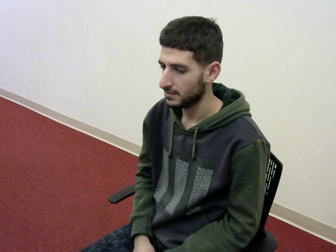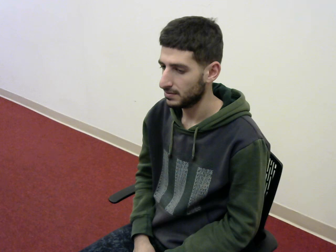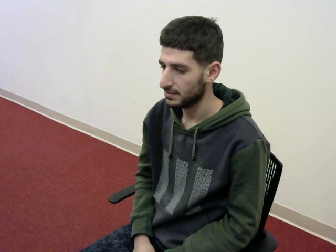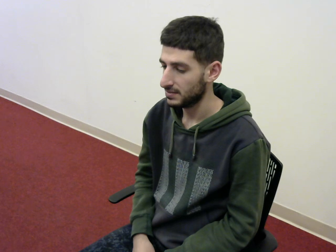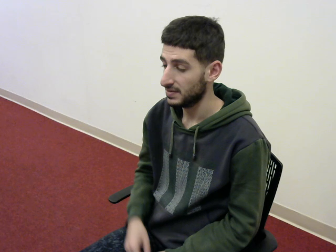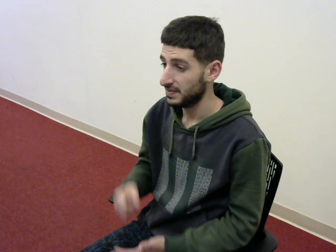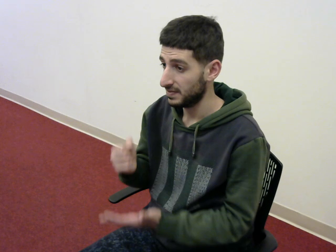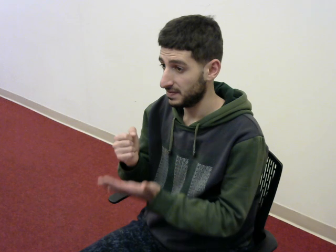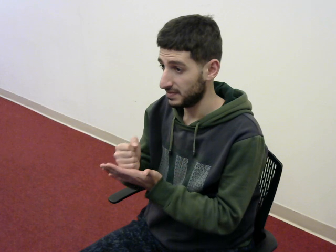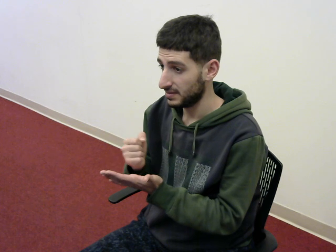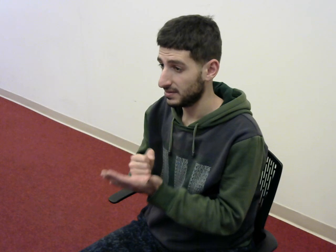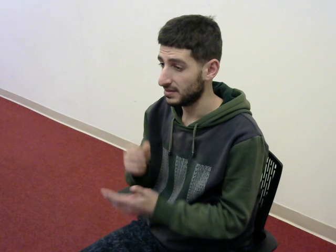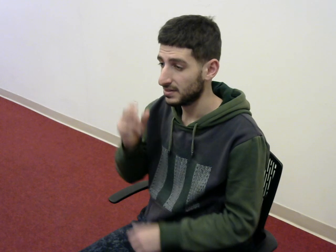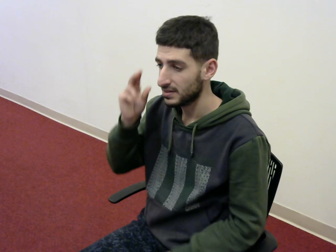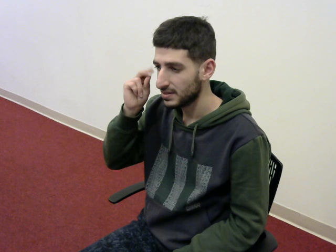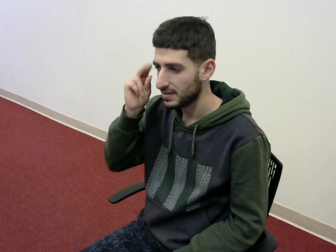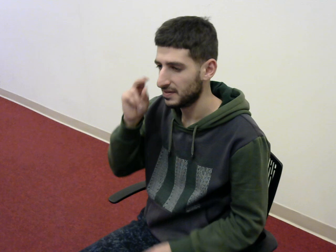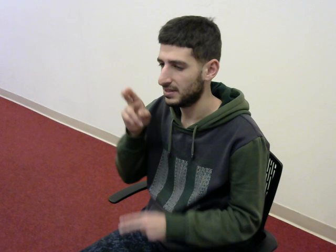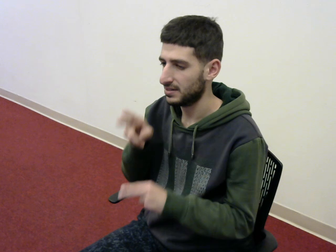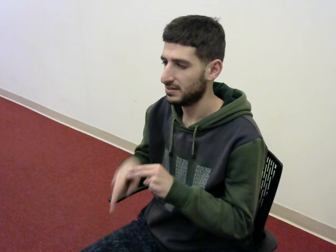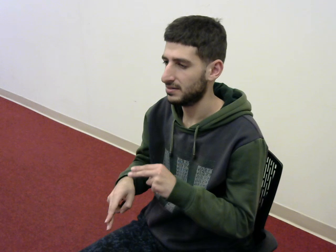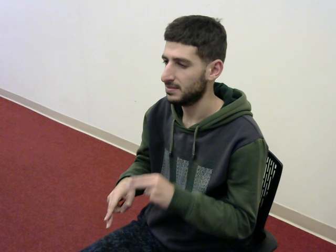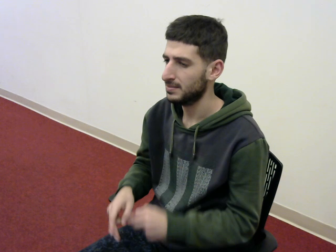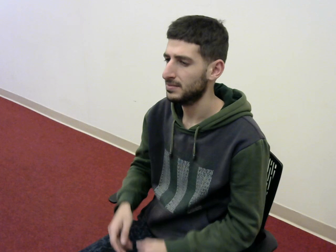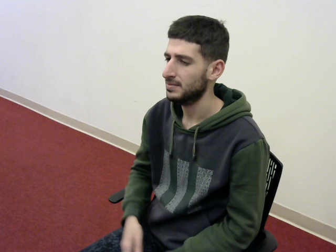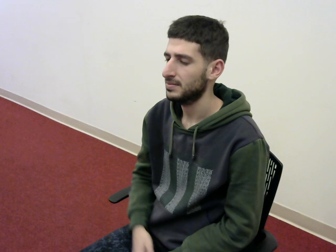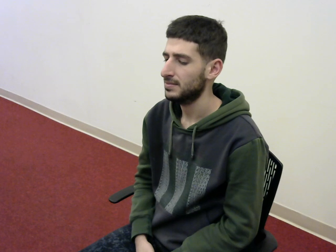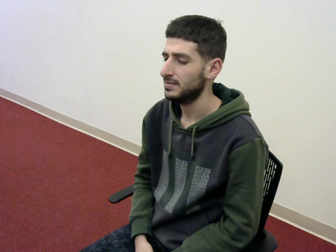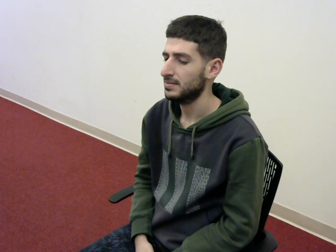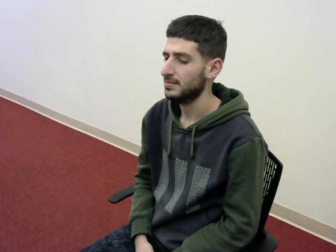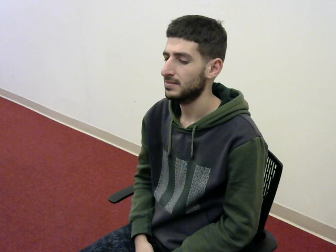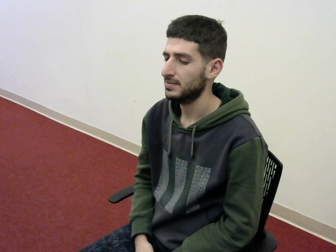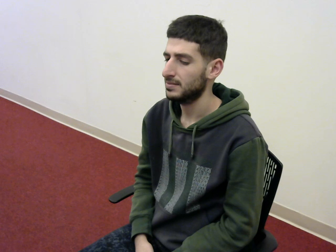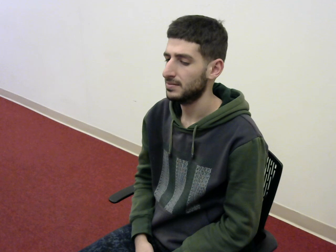Viza nə vaxt bitir?